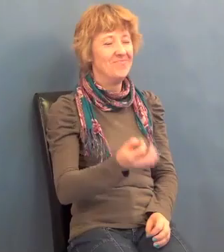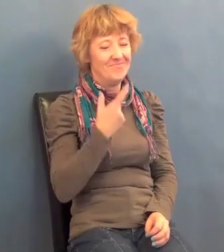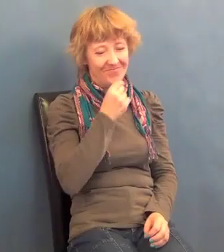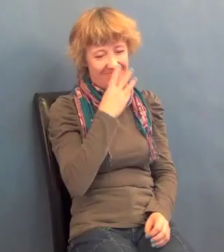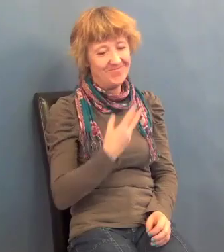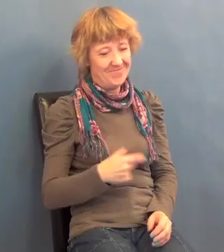Zgadza się.